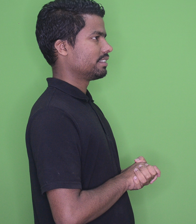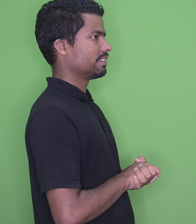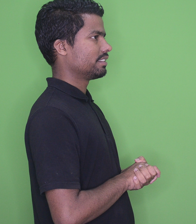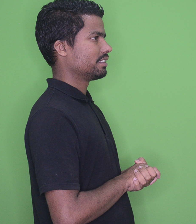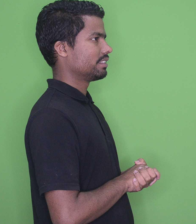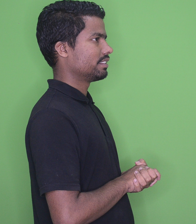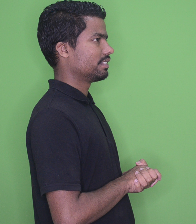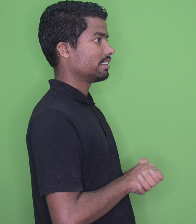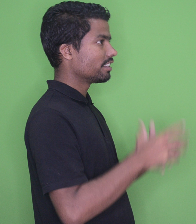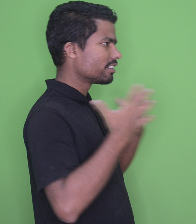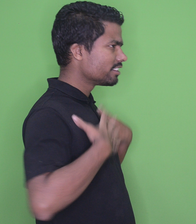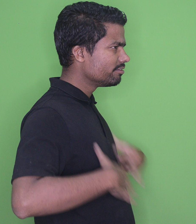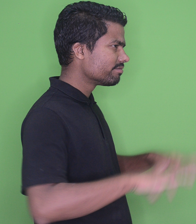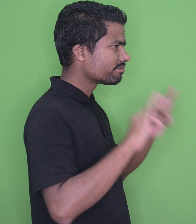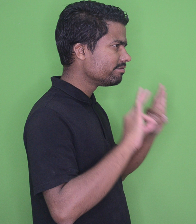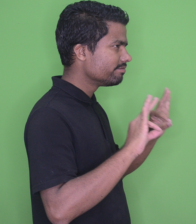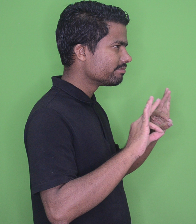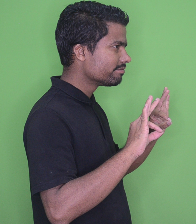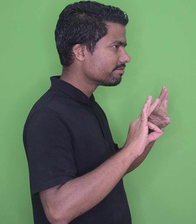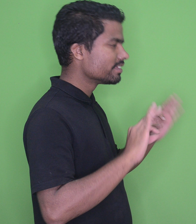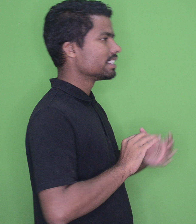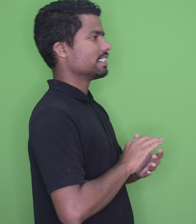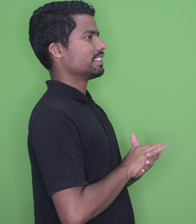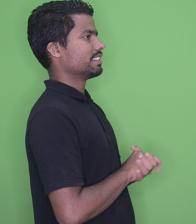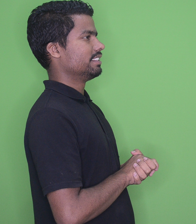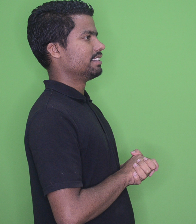hello how are you